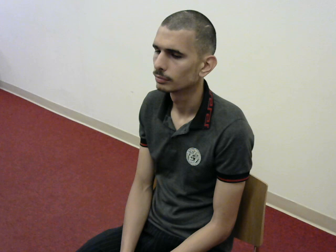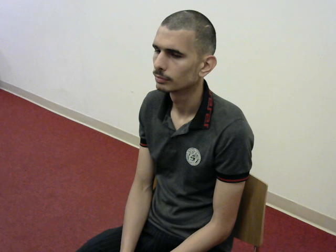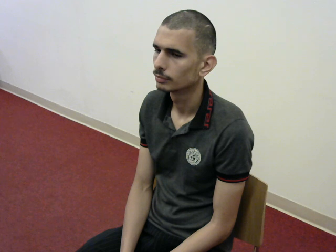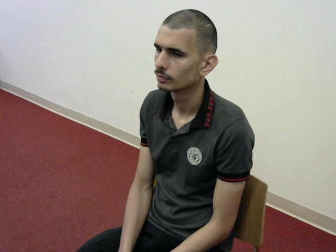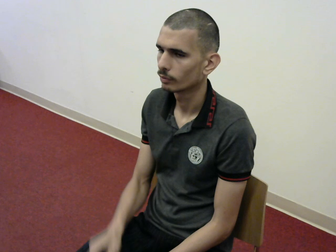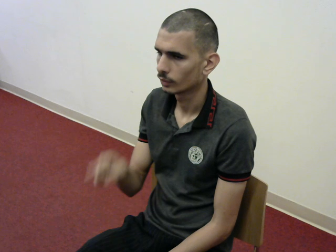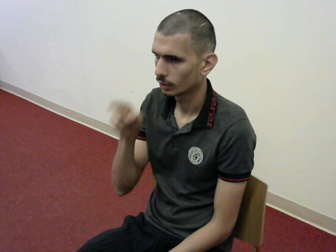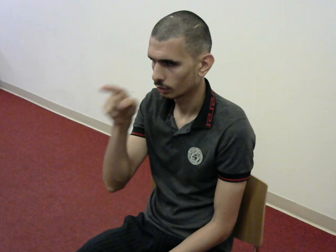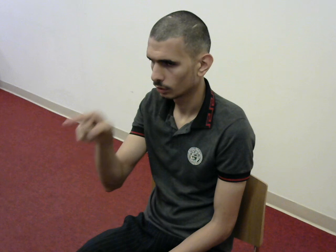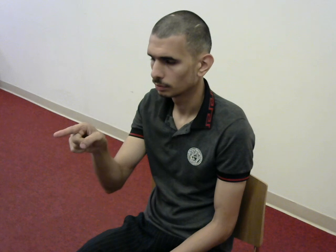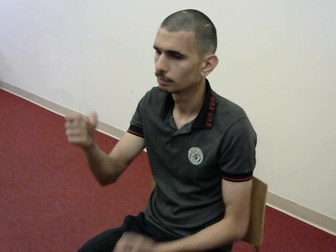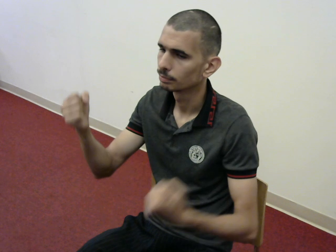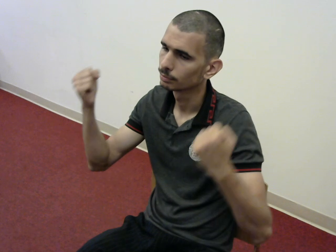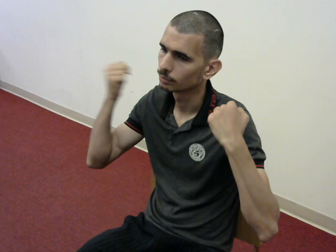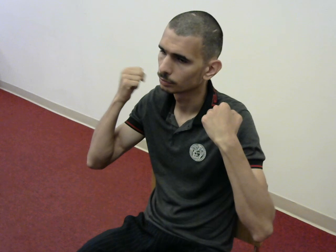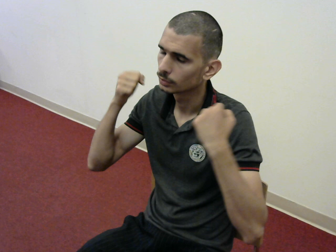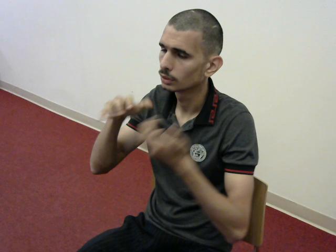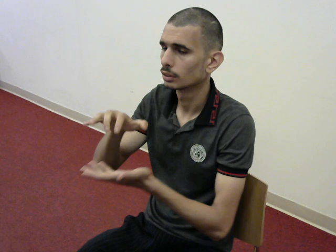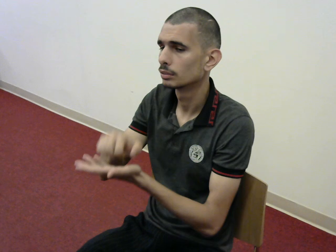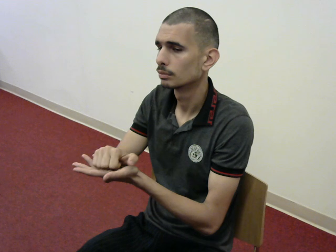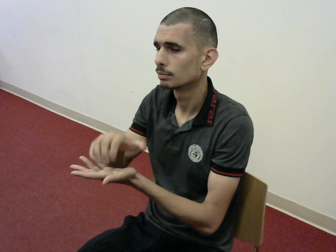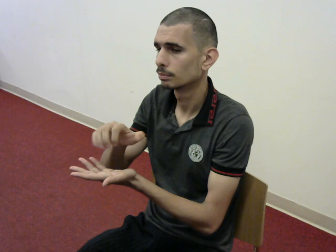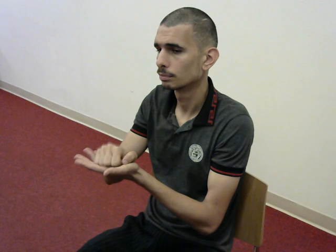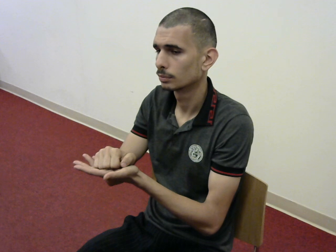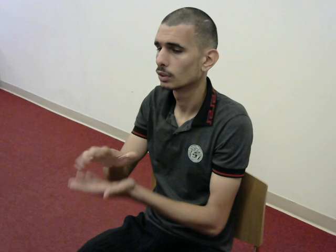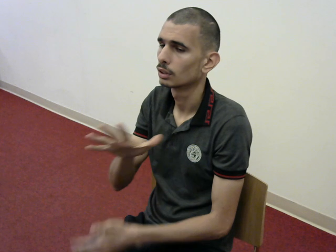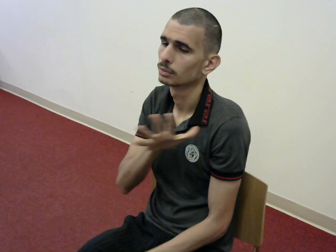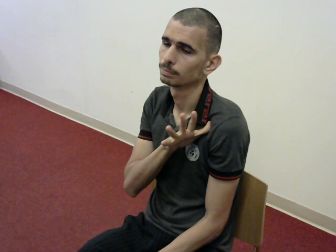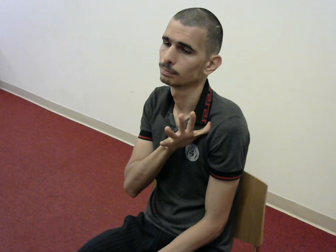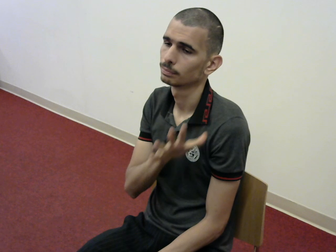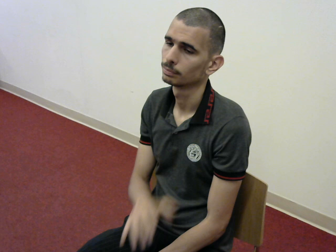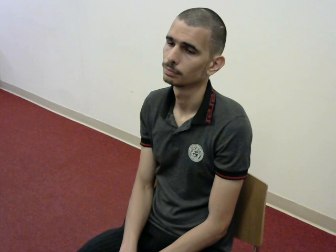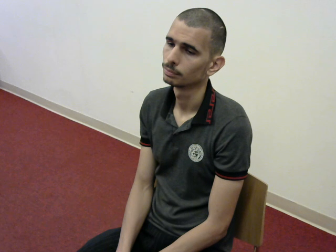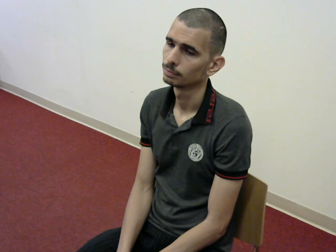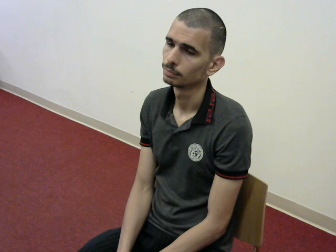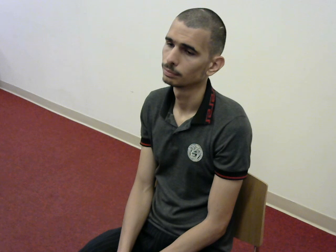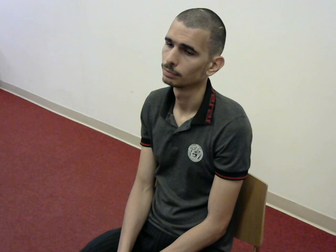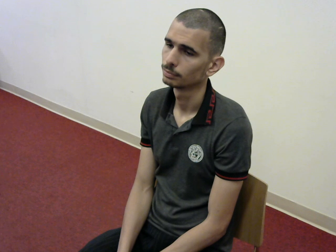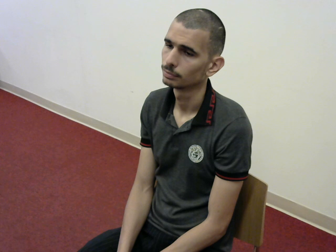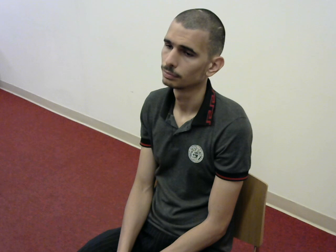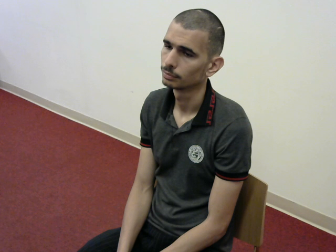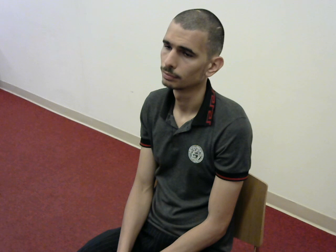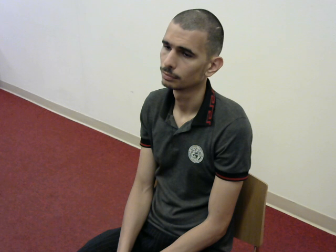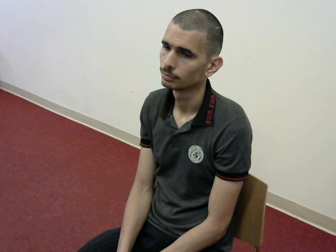Siz idmanla məşğul olursunuzmu?